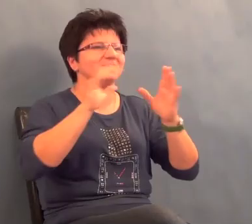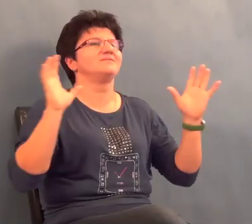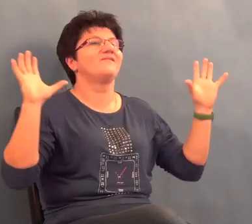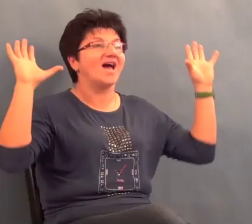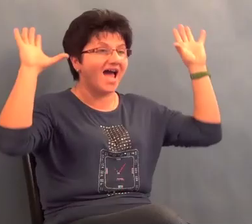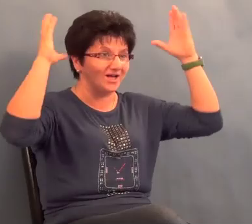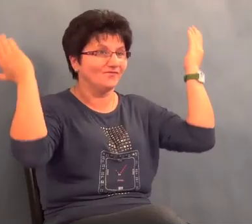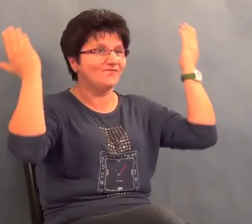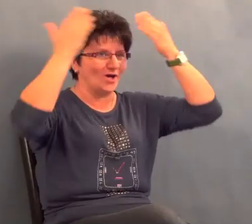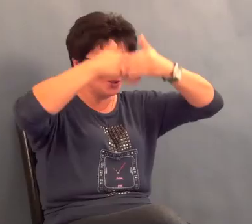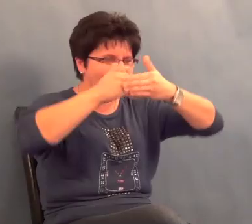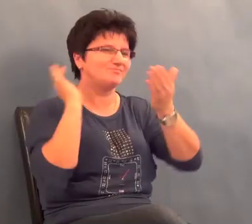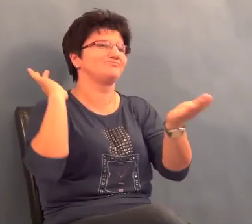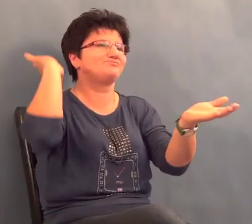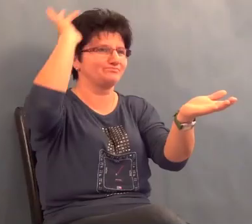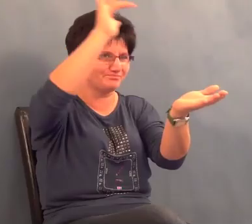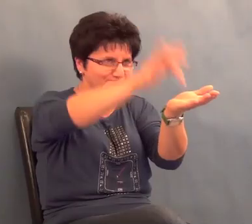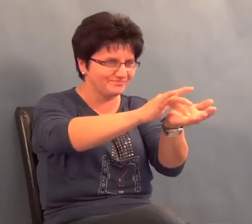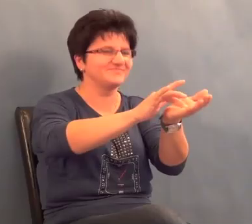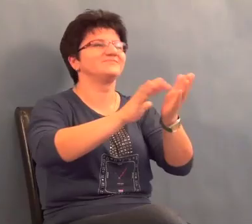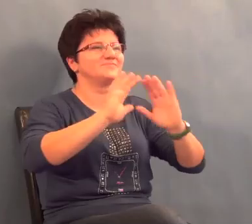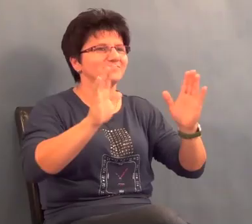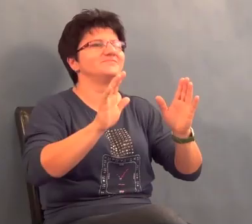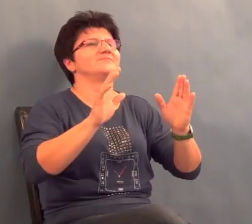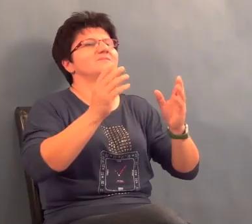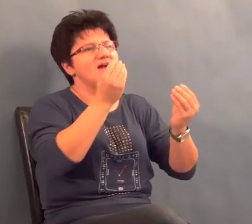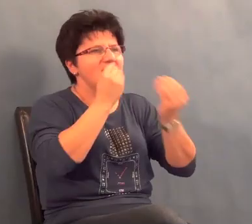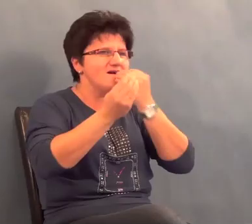Dochodzi wieczór, docierają, jedzą.